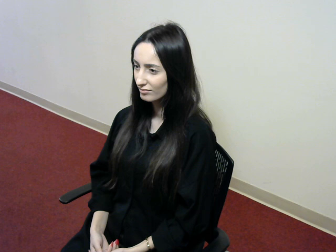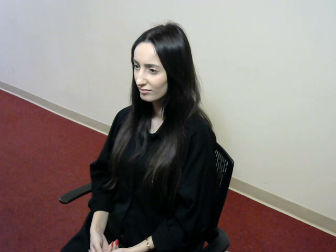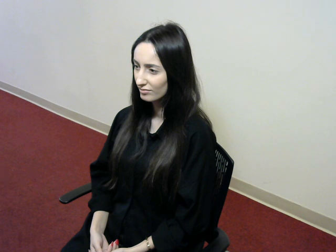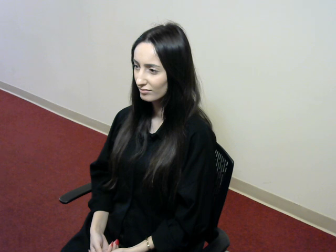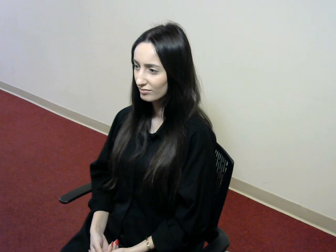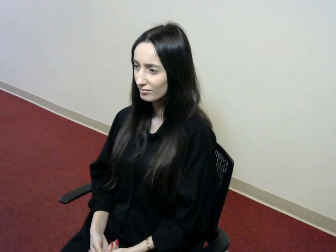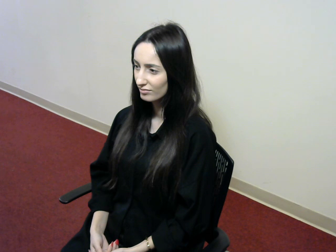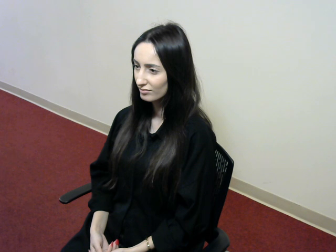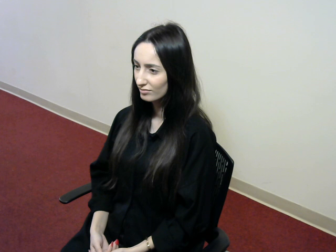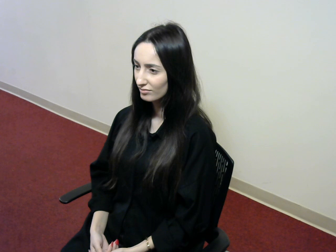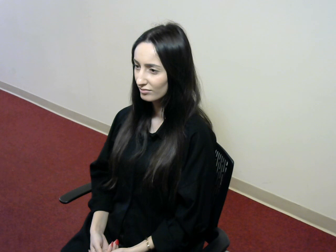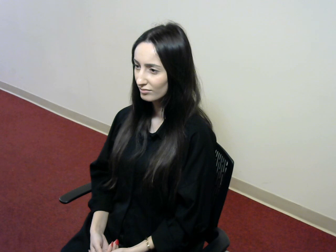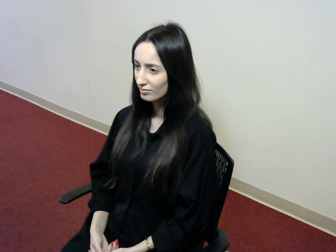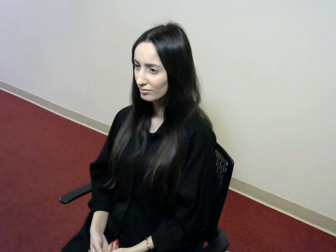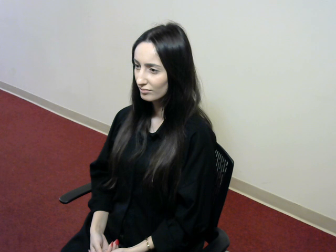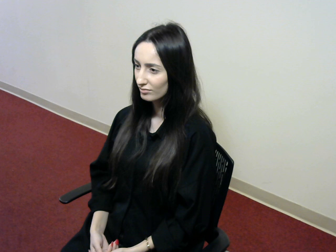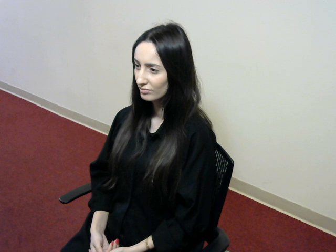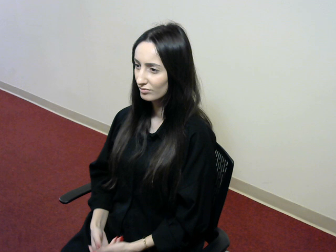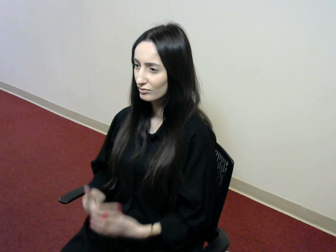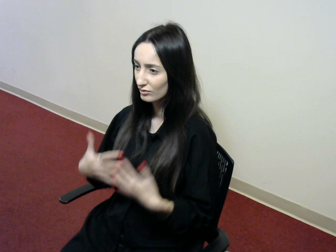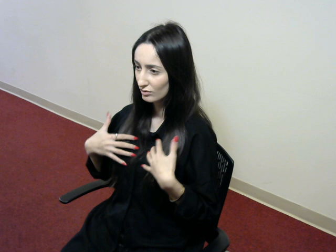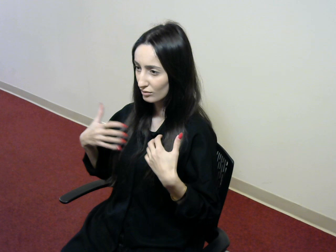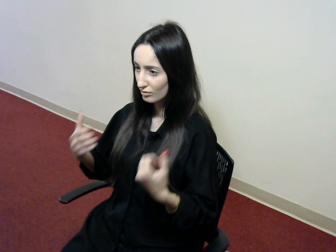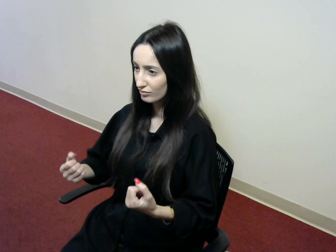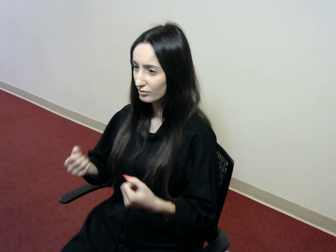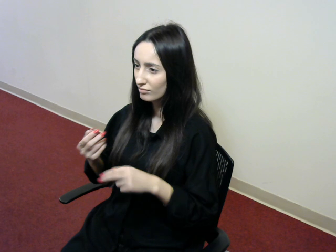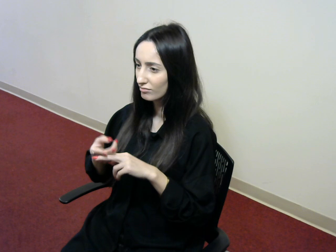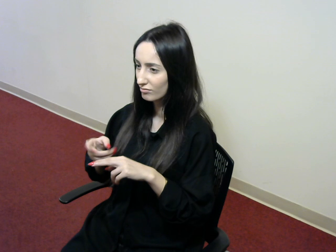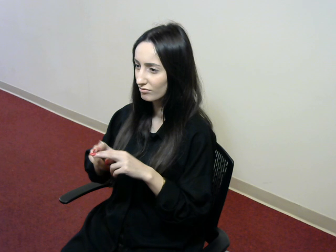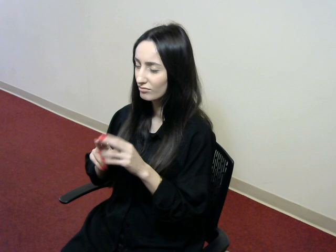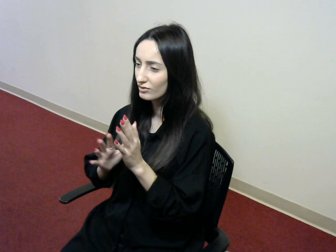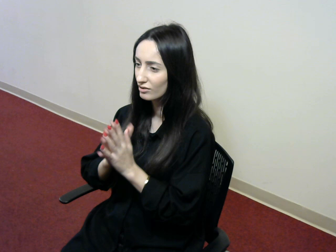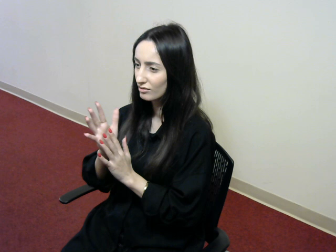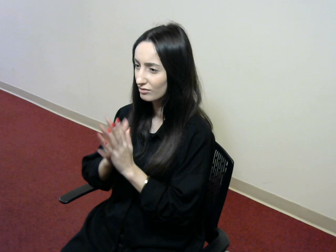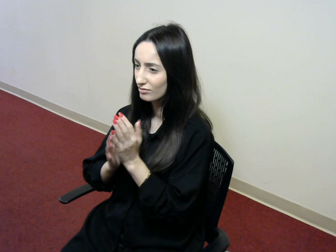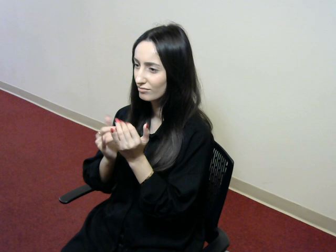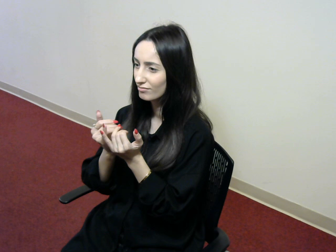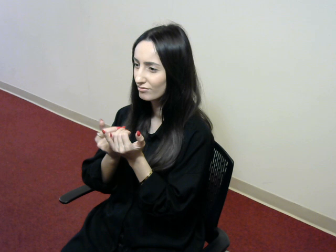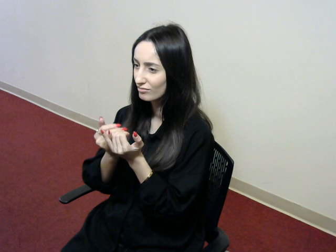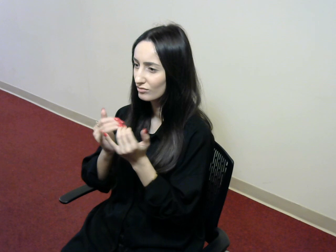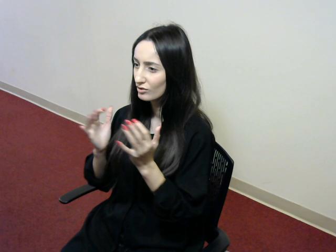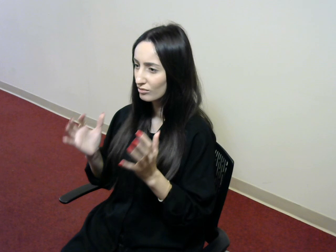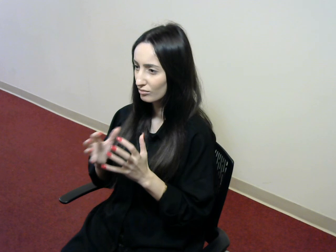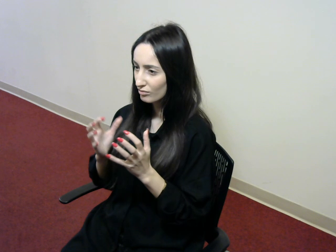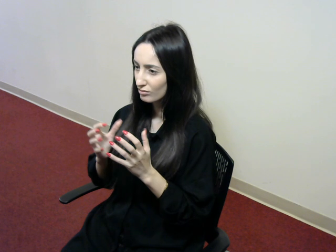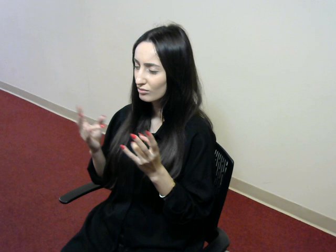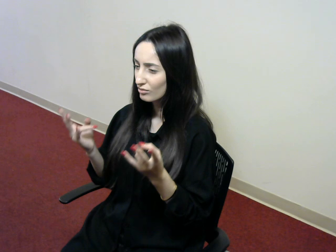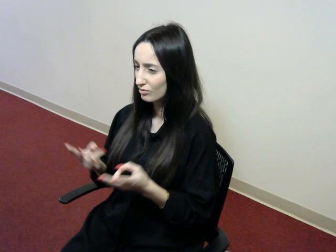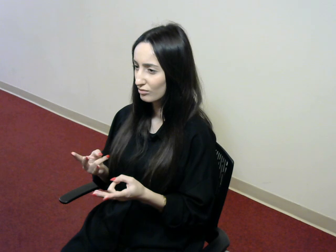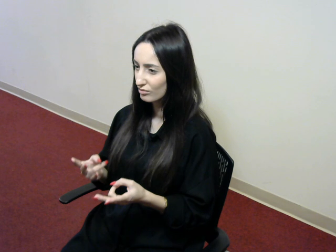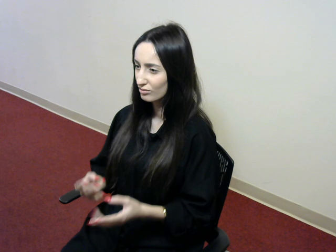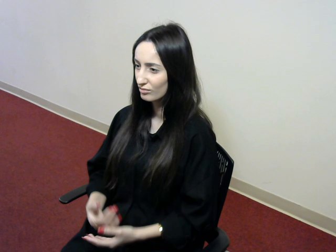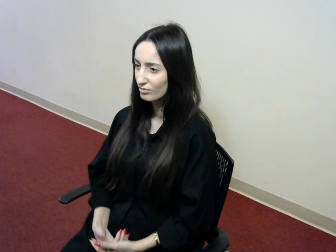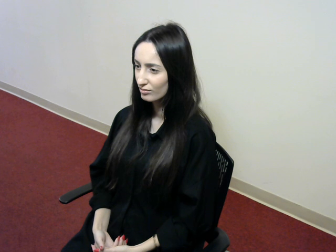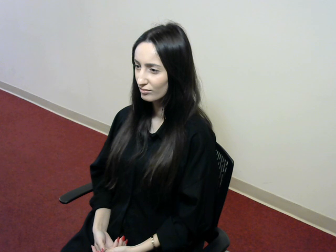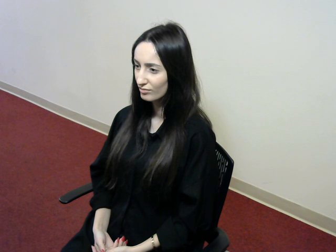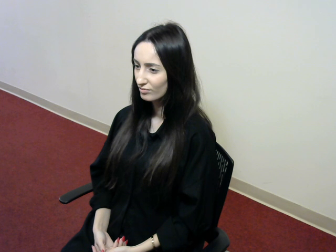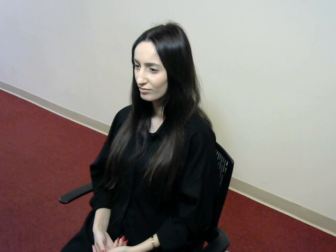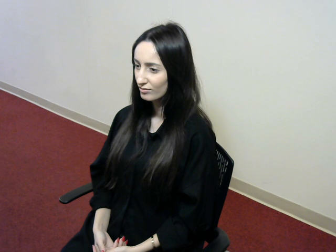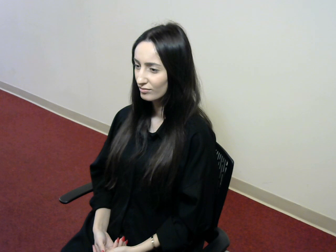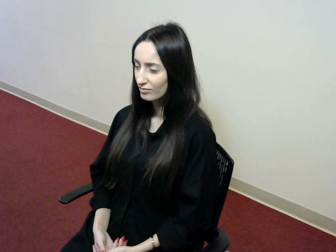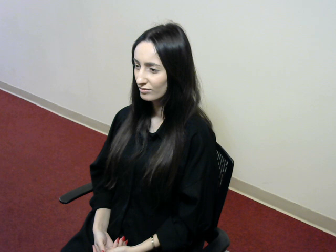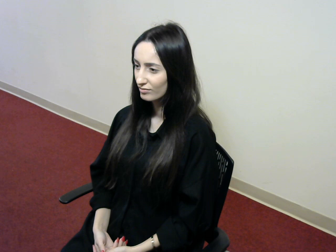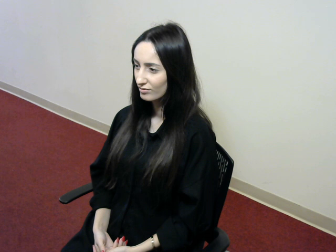Sağlamlığımız üçün bitkiləri qorumaq lazımdır